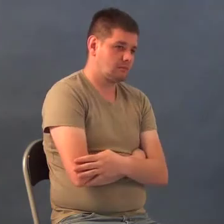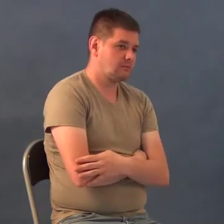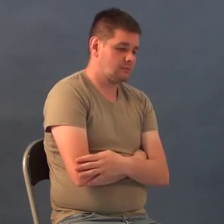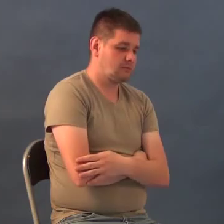Ja.